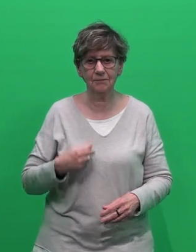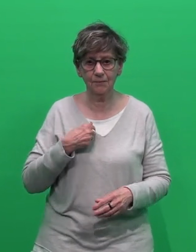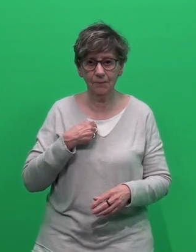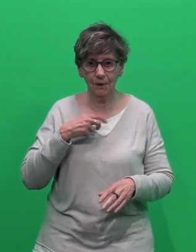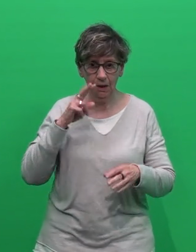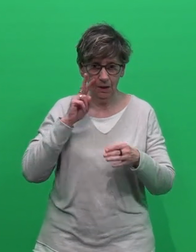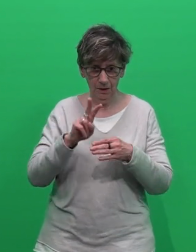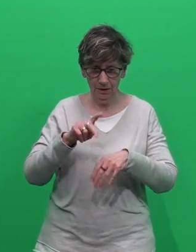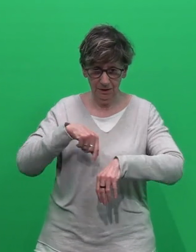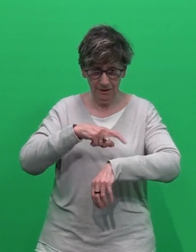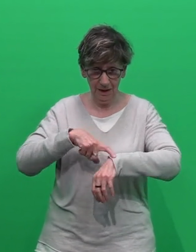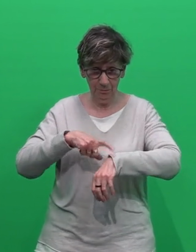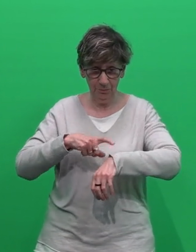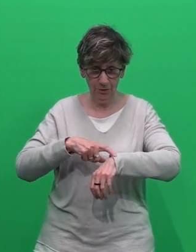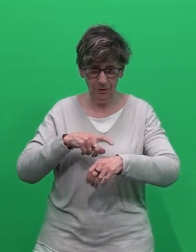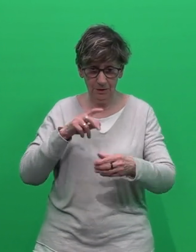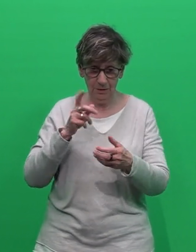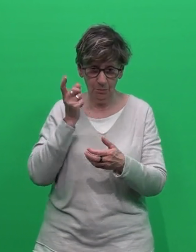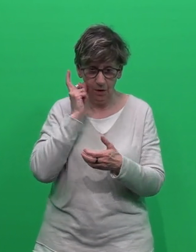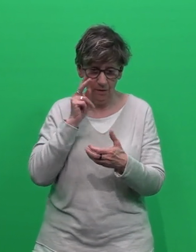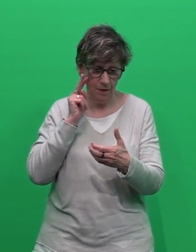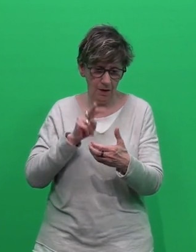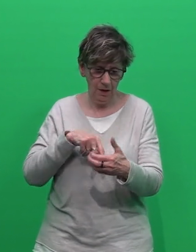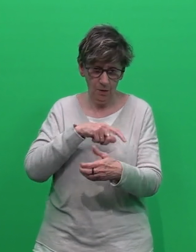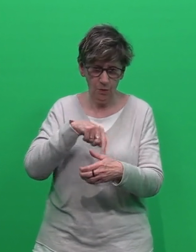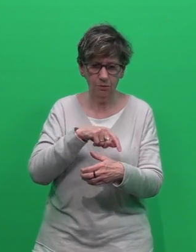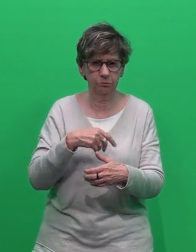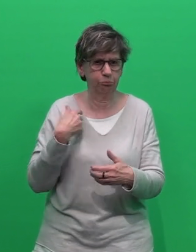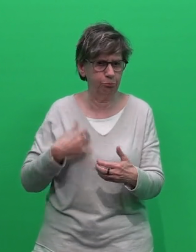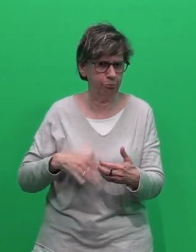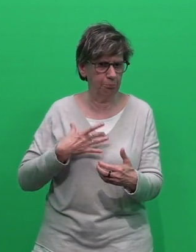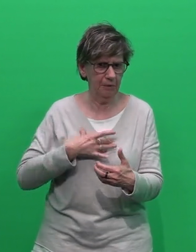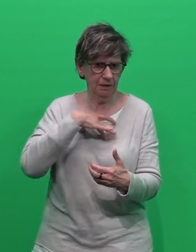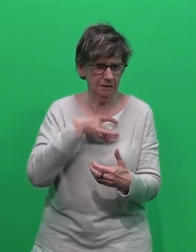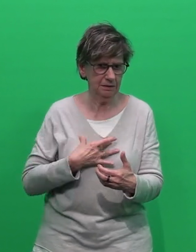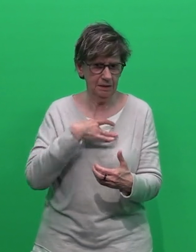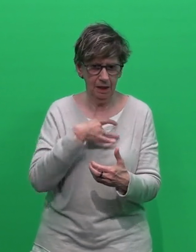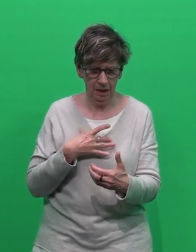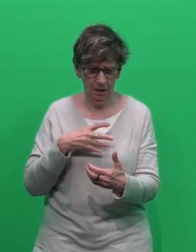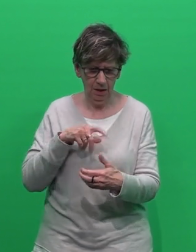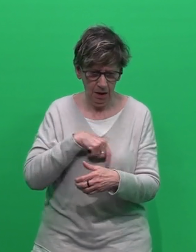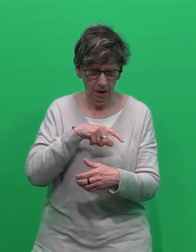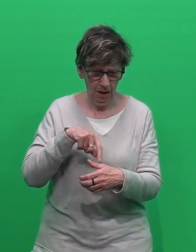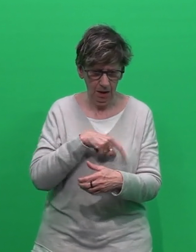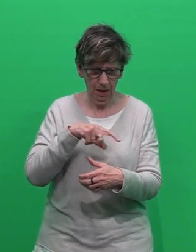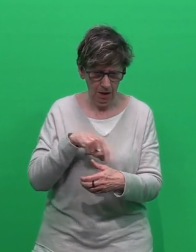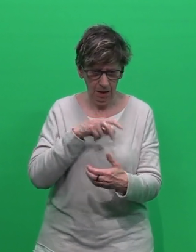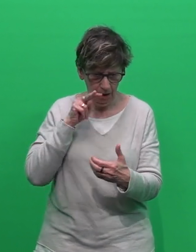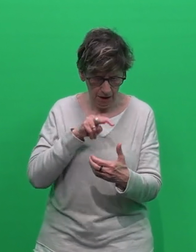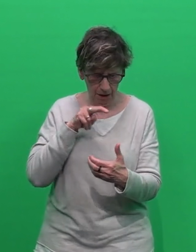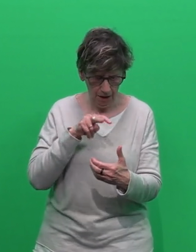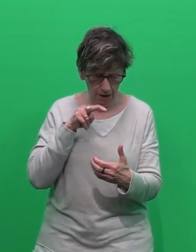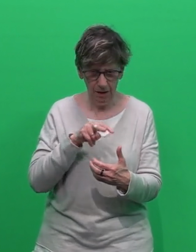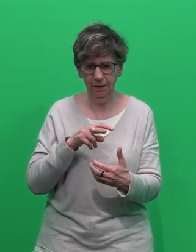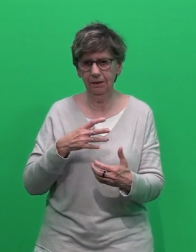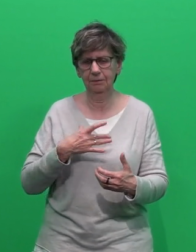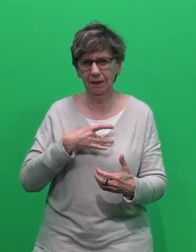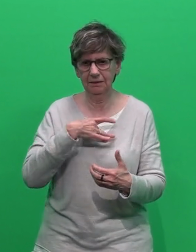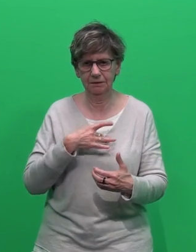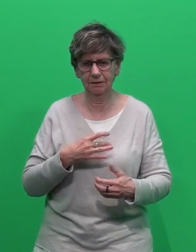Passo massa temps mirant el mòbil, estic moltes hores mirnat el mòbil, masses.